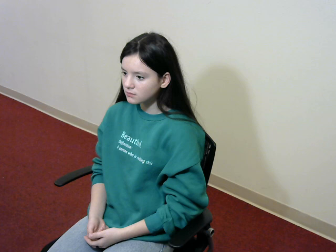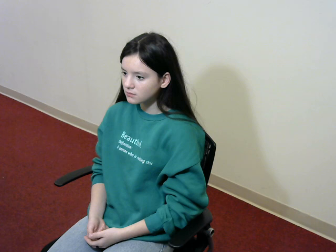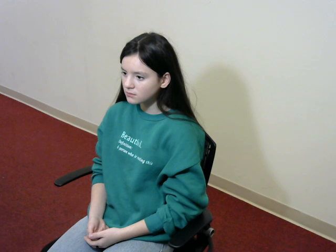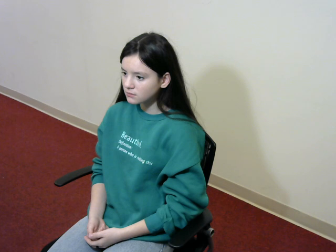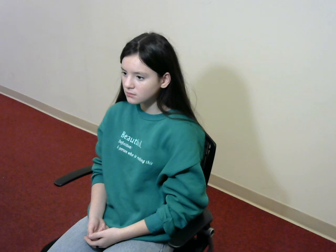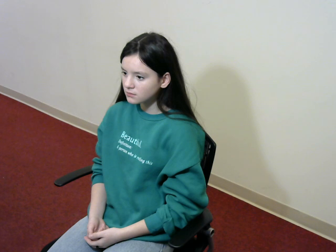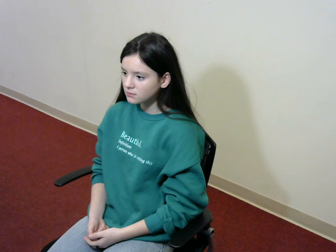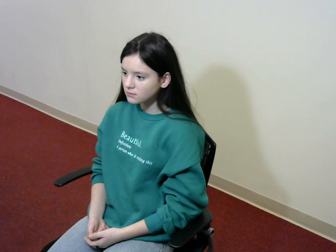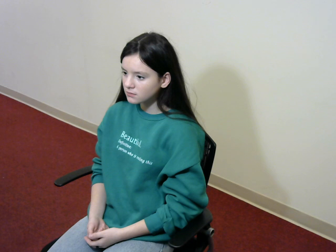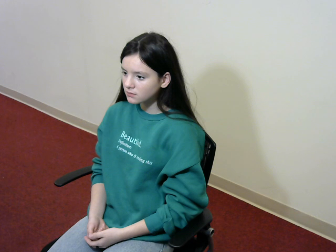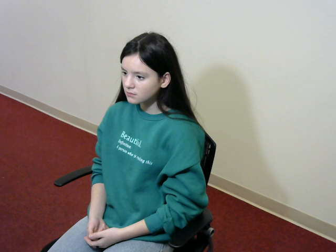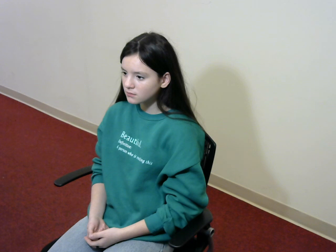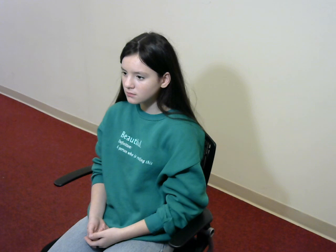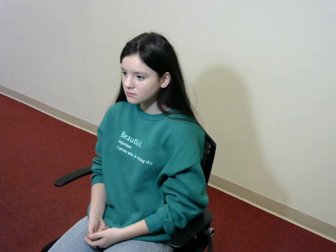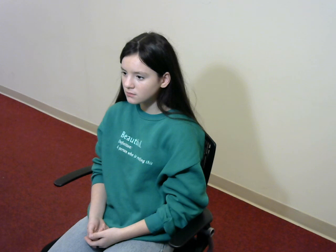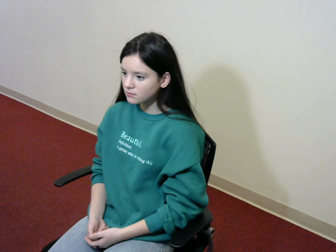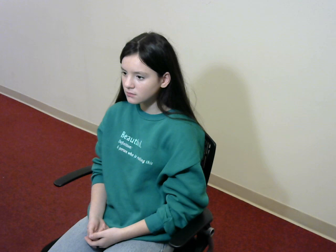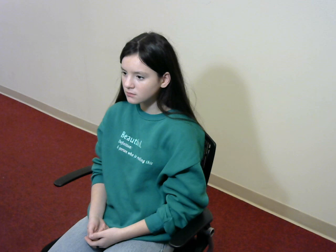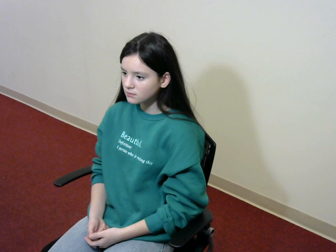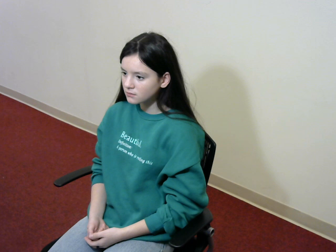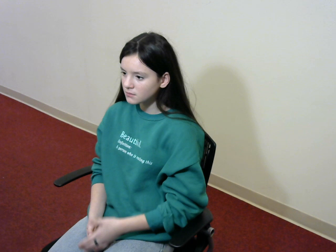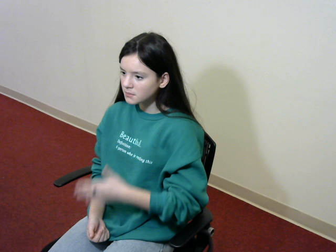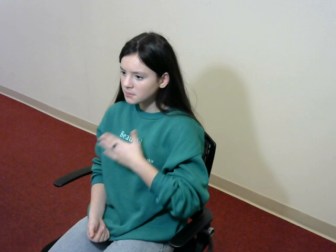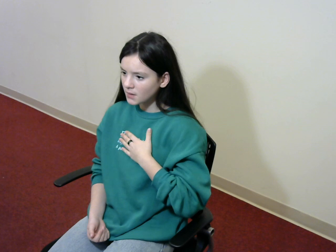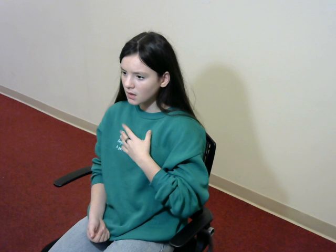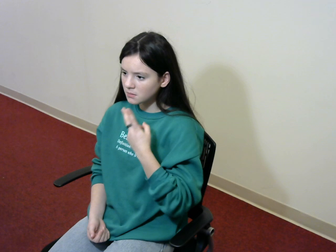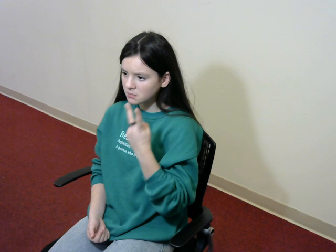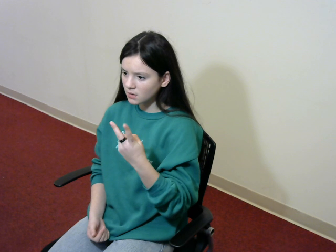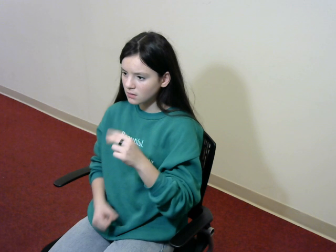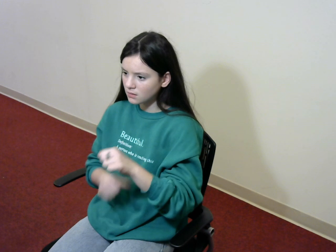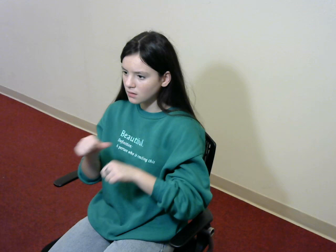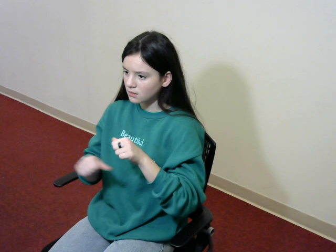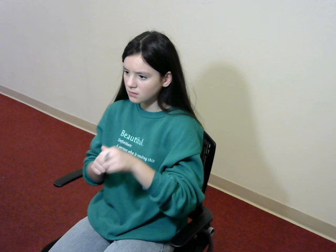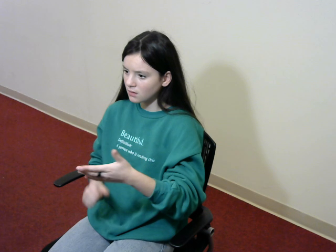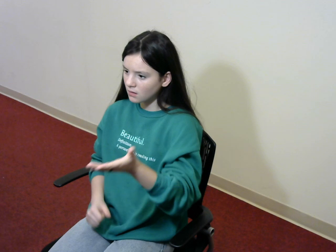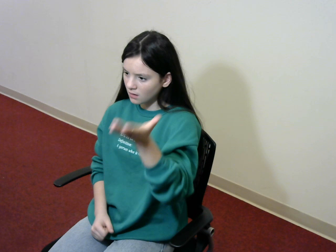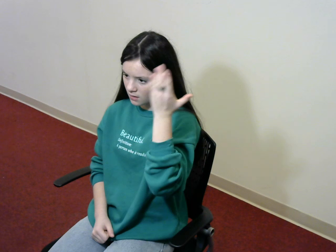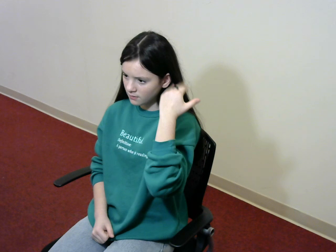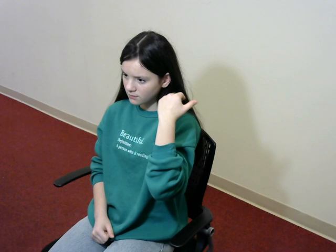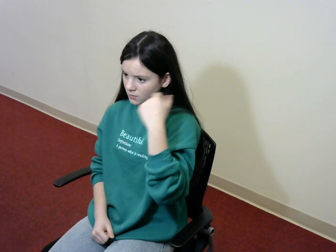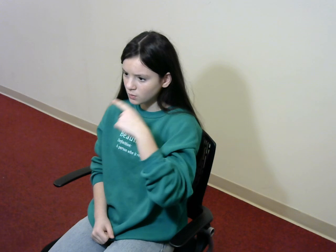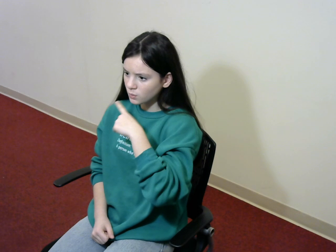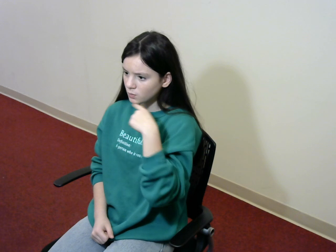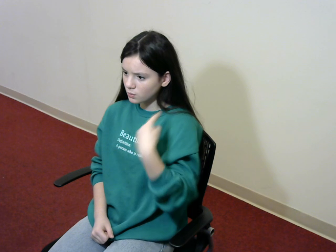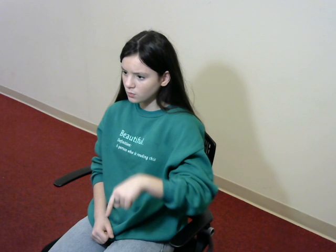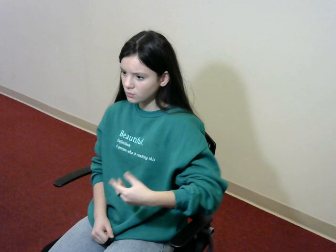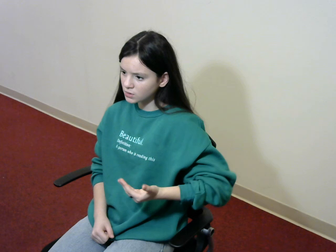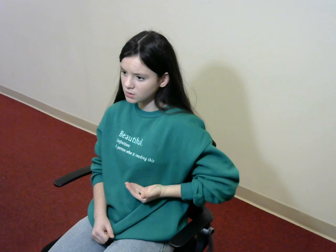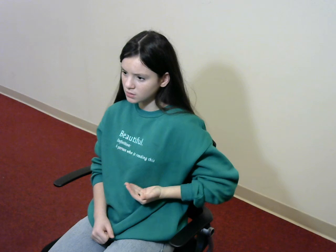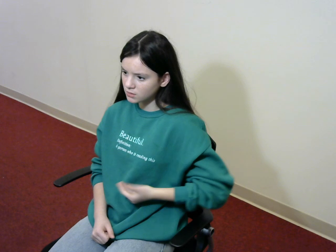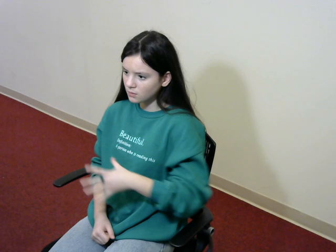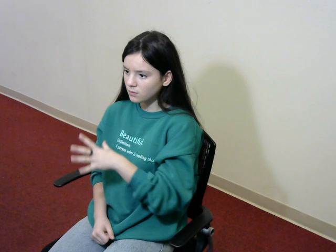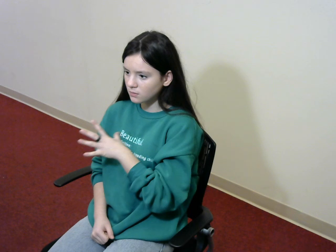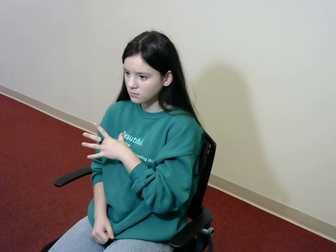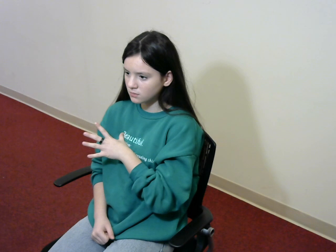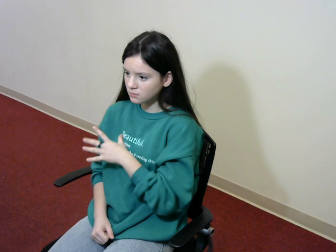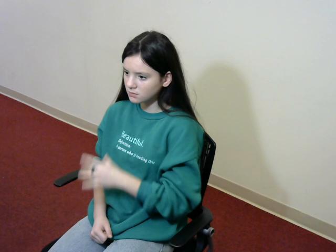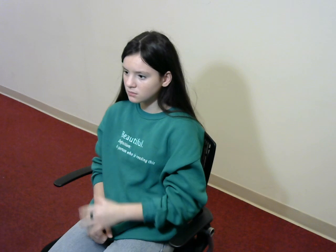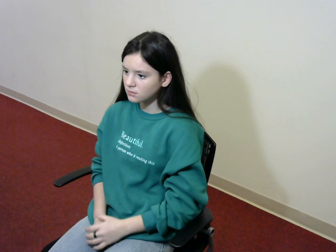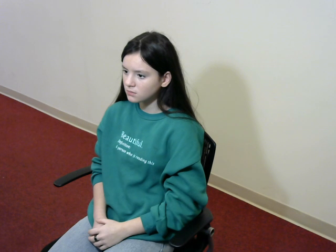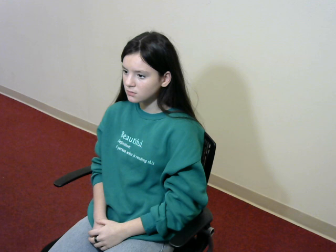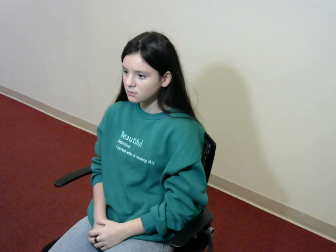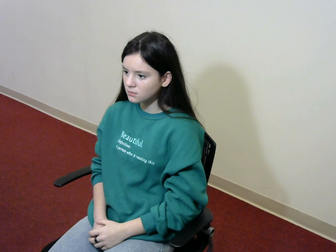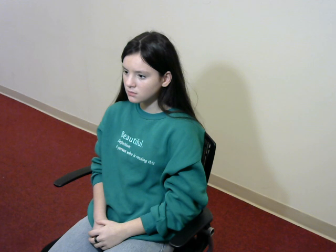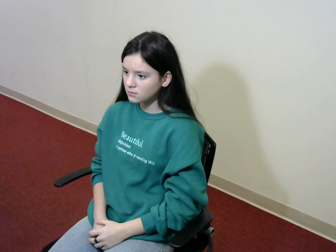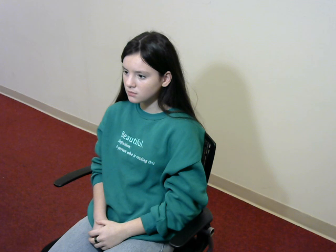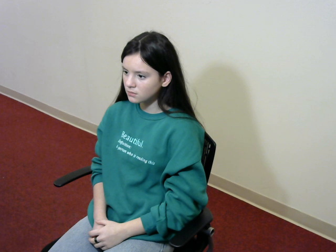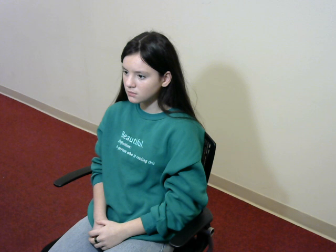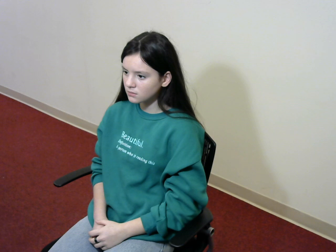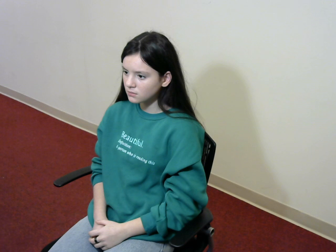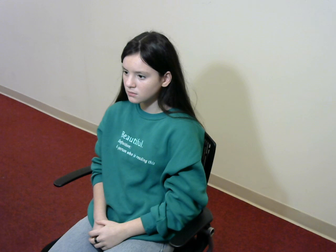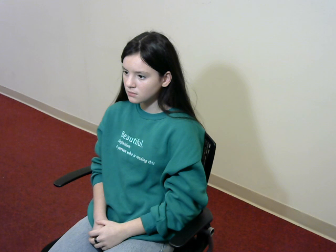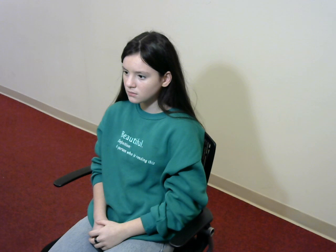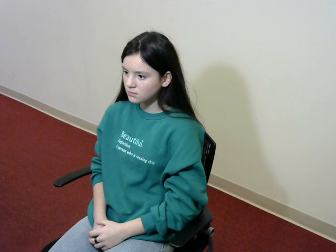Mən iki il öncə Rusiyada yaşayırdım